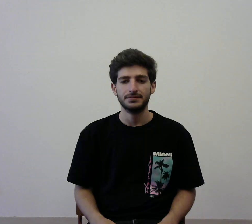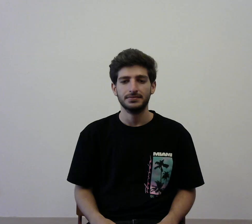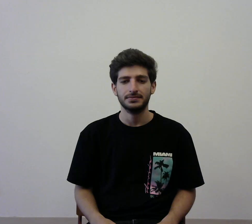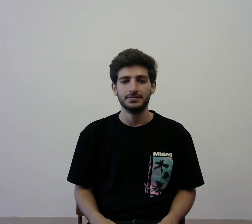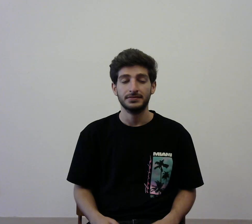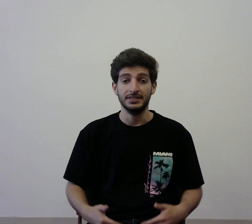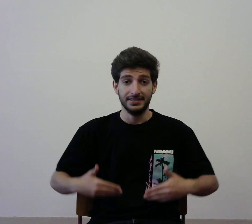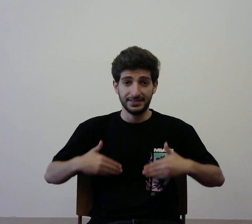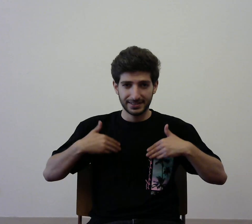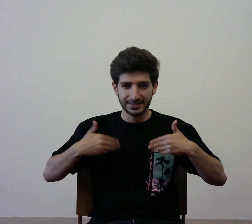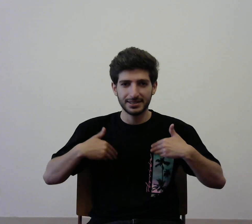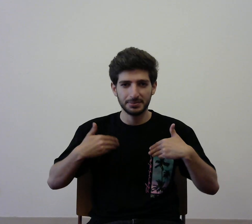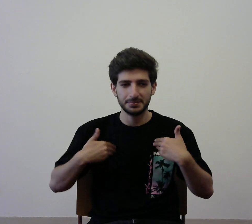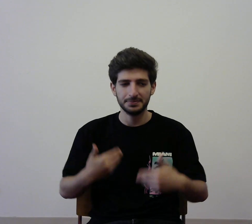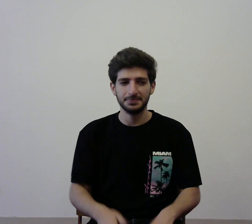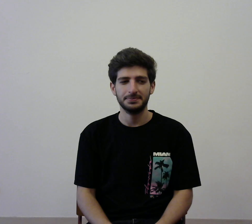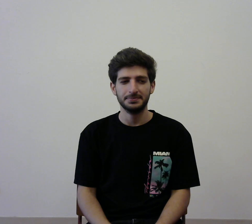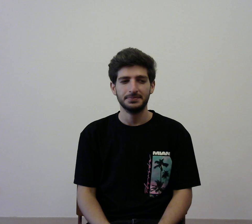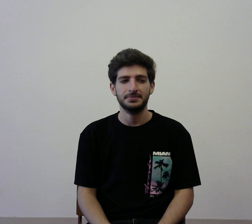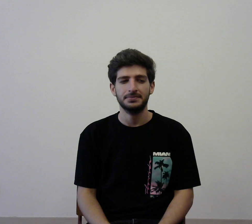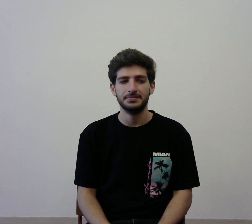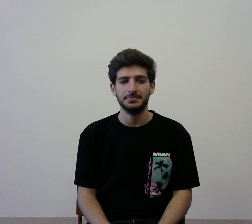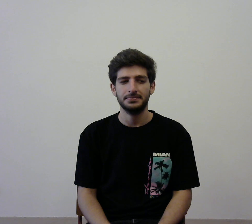Salam